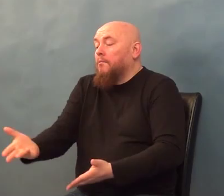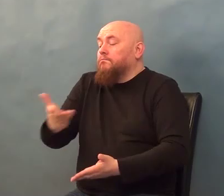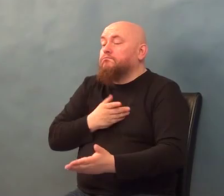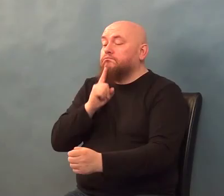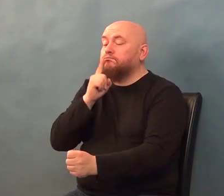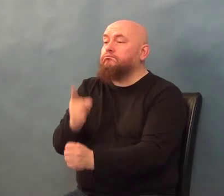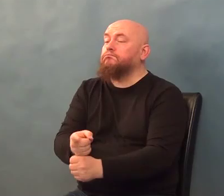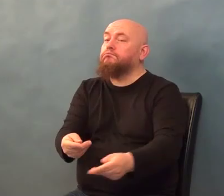Powinno być napisane.